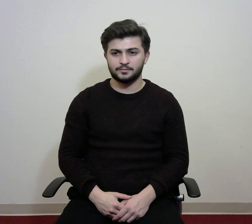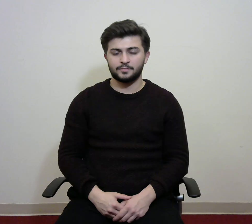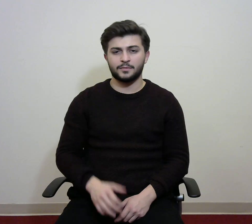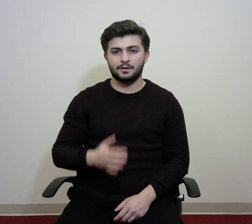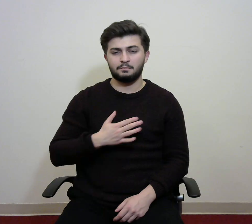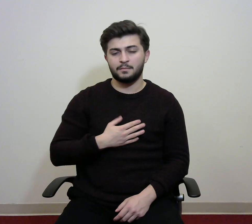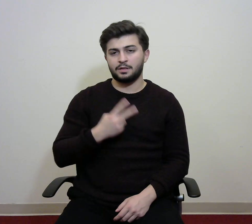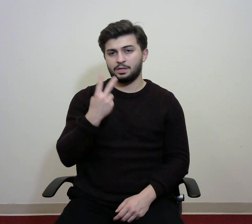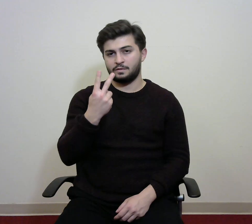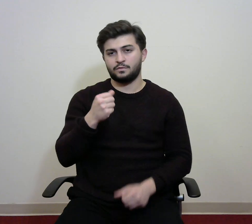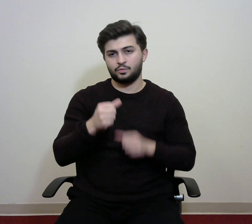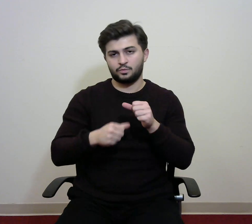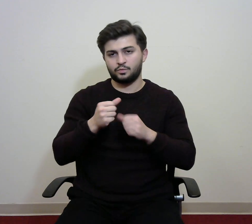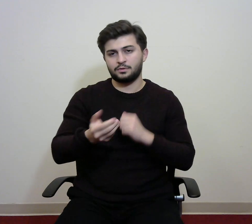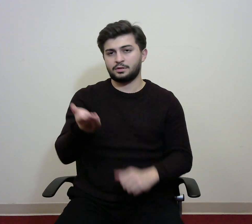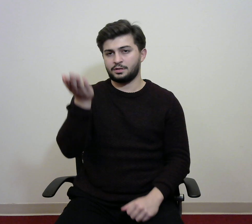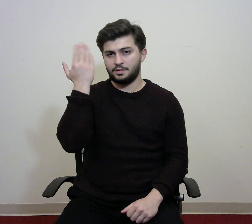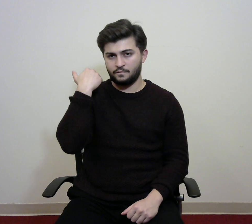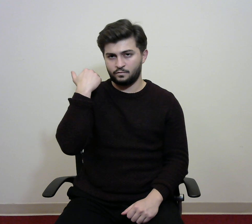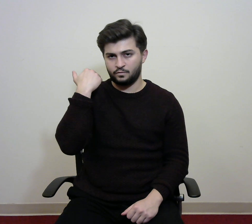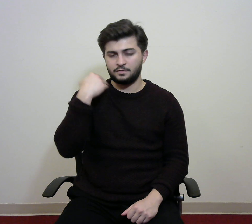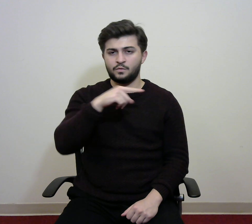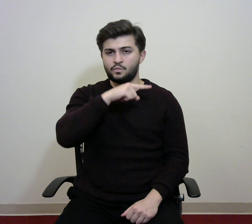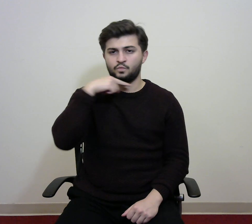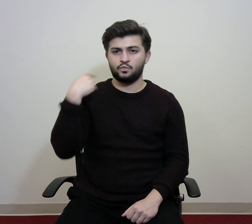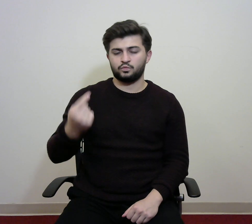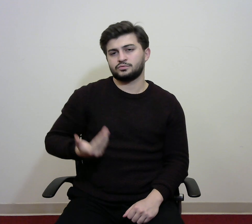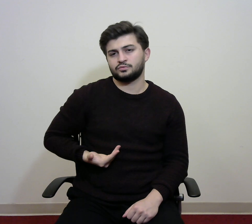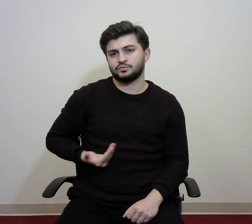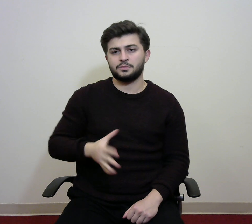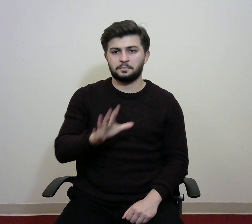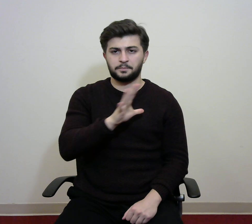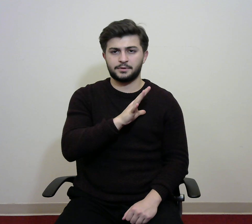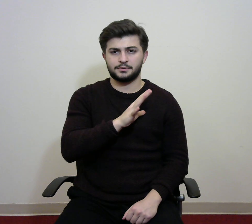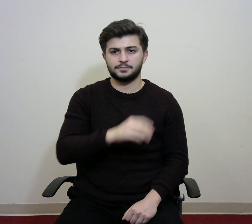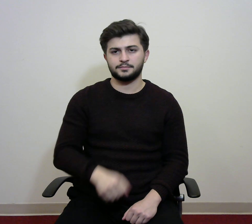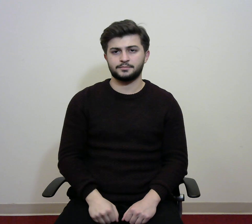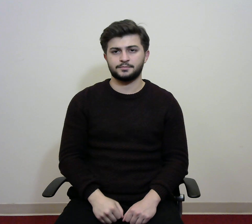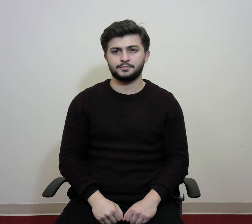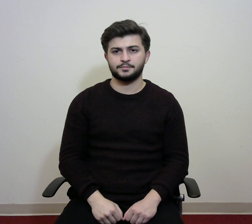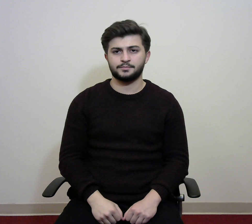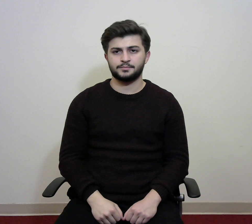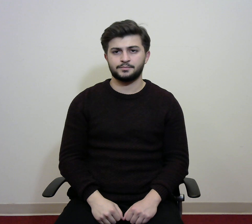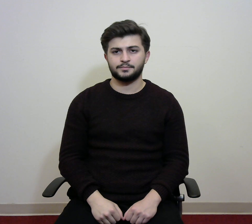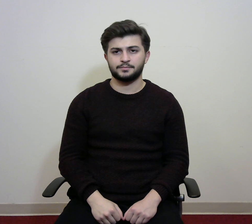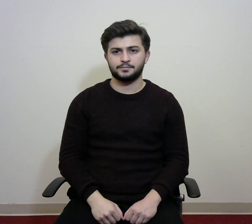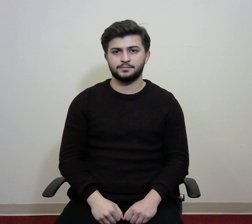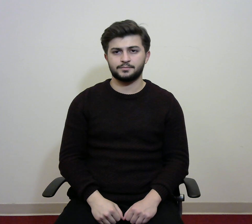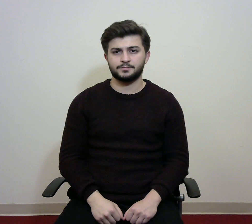Mən iki il öncə Rusiyada yaşayırdım